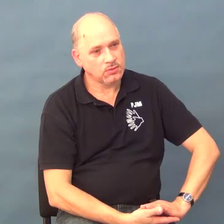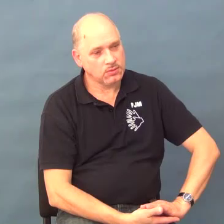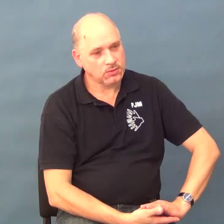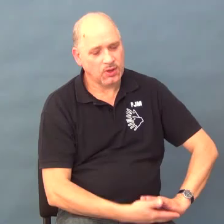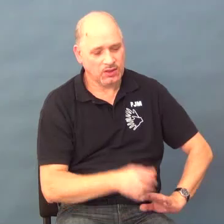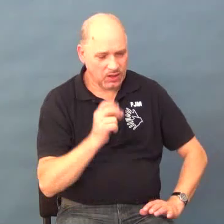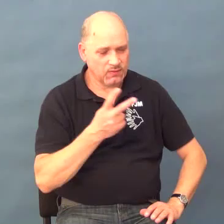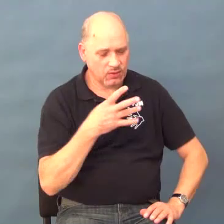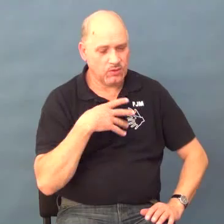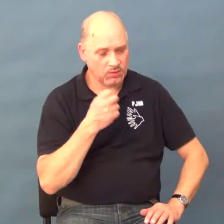Tak, dwa dni urlopu, tak.